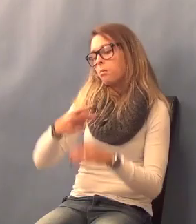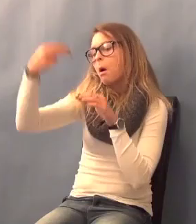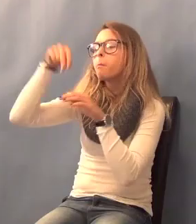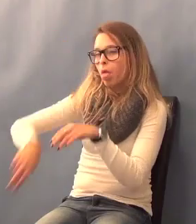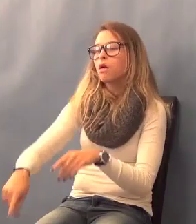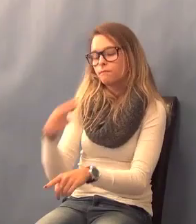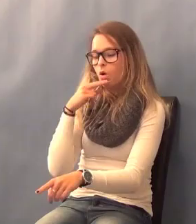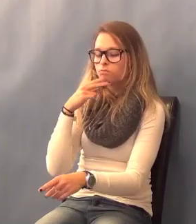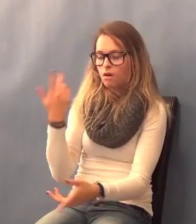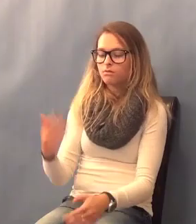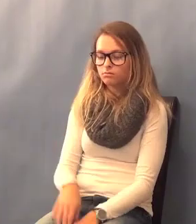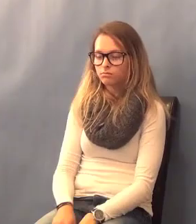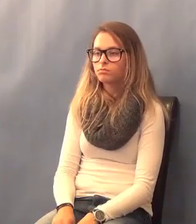No tak, albo wpaść do wody.